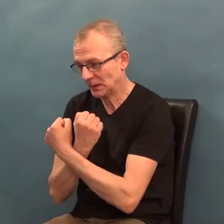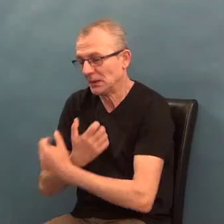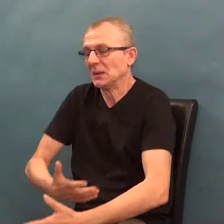Trucizna.